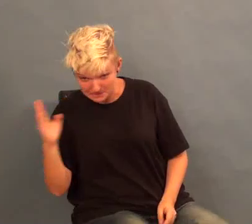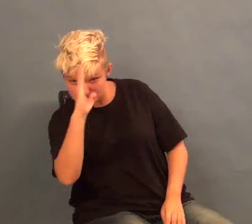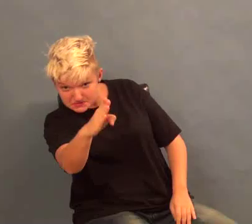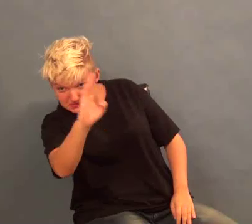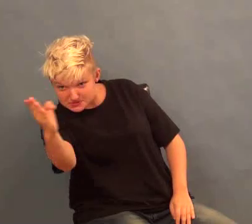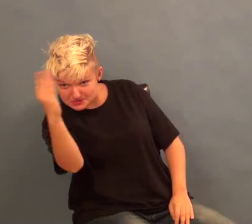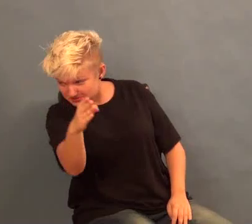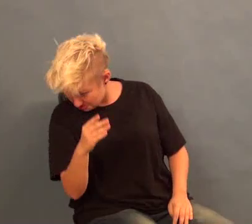Charlie odpowiada mu, że prosto, prawo, prosto.